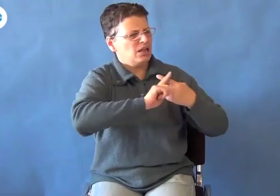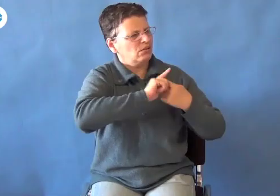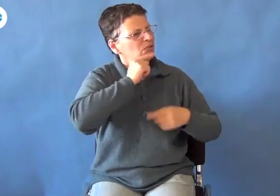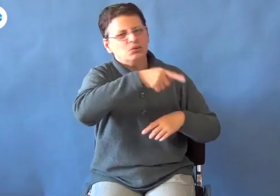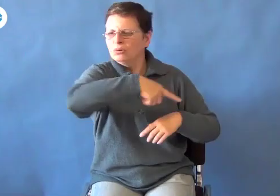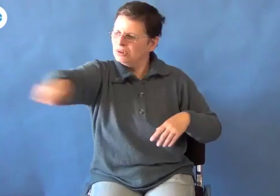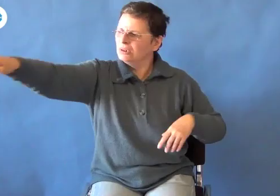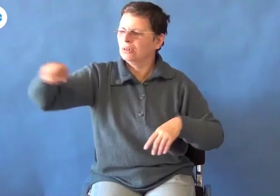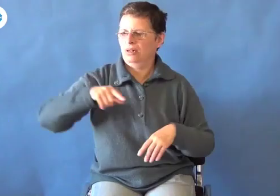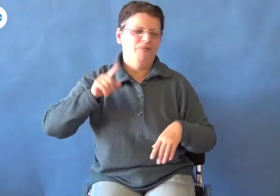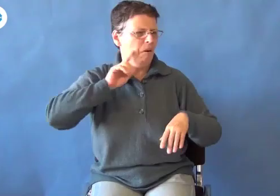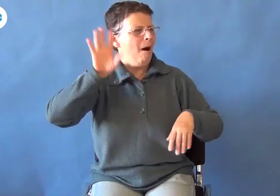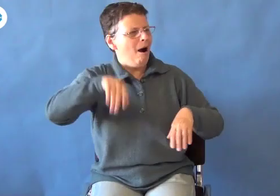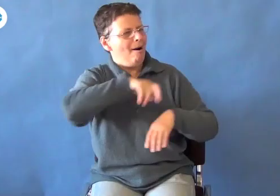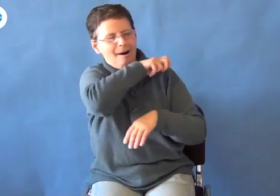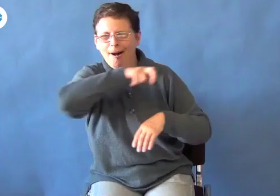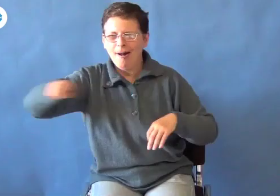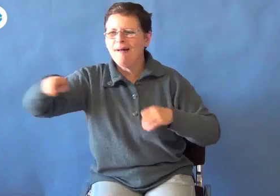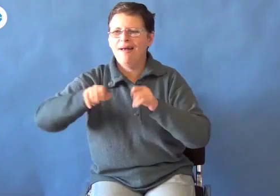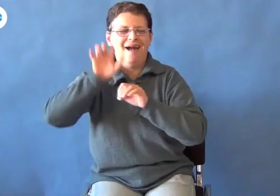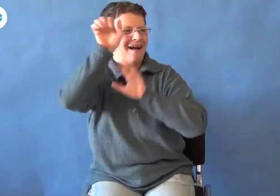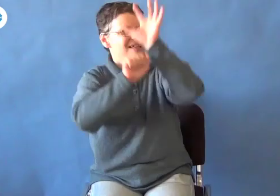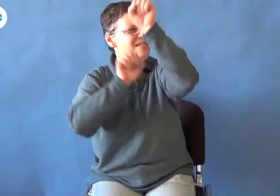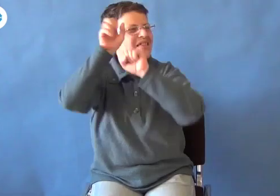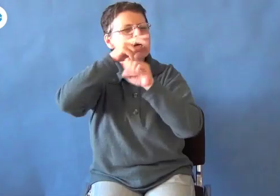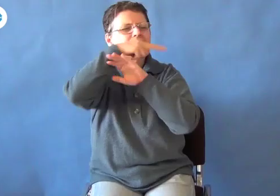Harcerz posłał chłopca i chłopiec poszedł się wspinać.